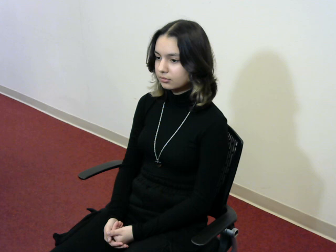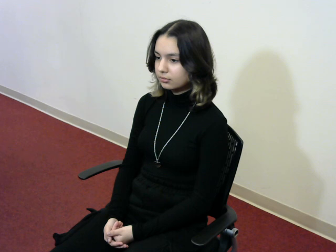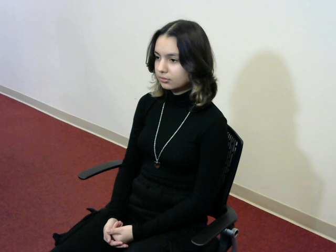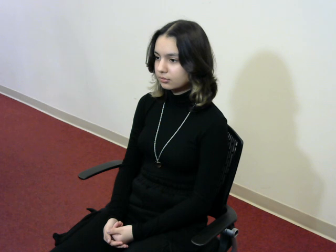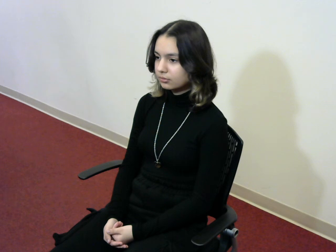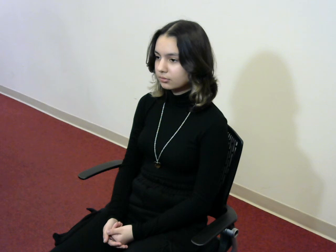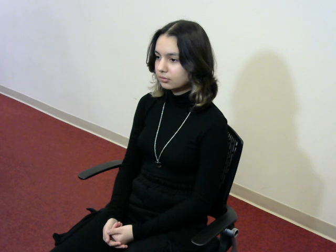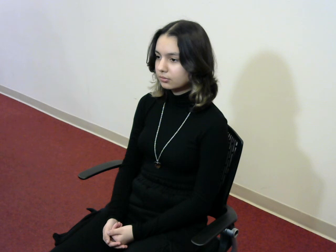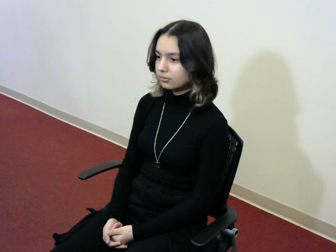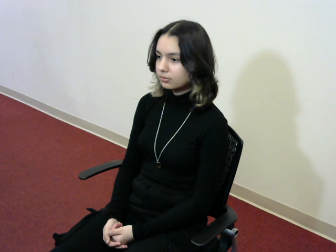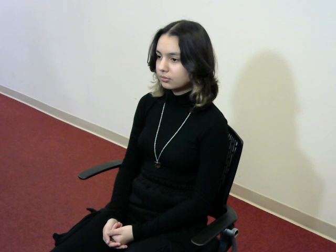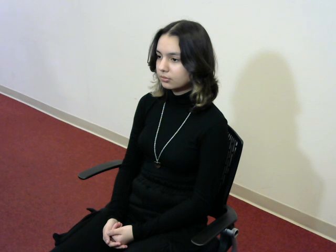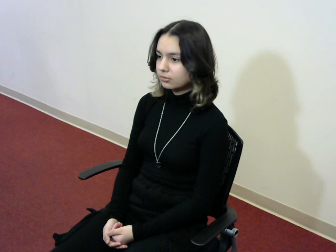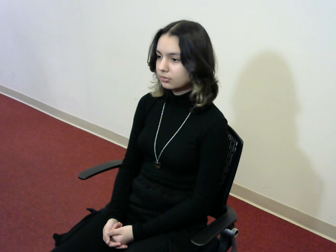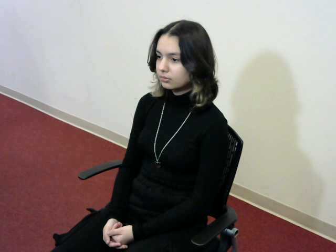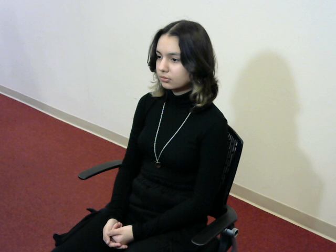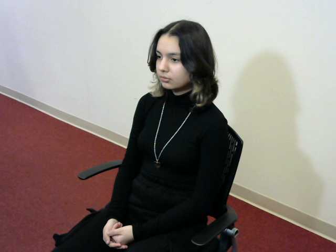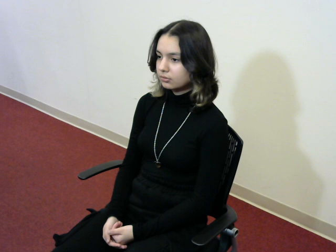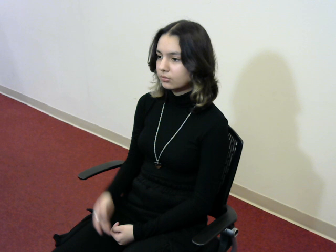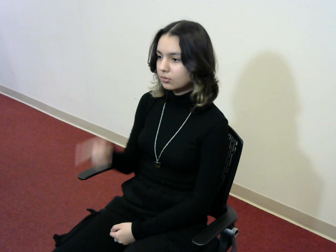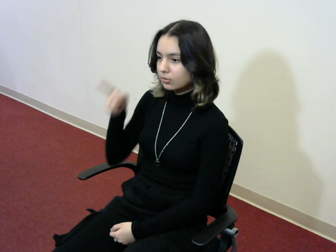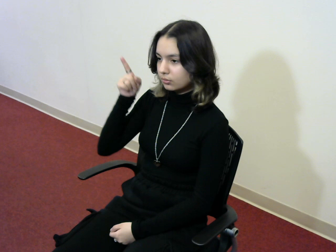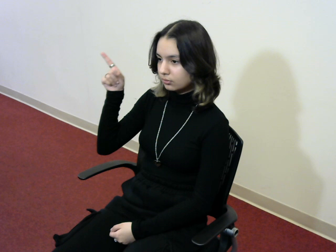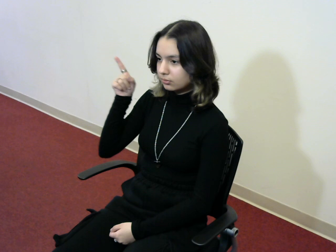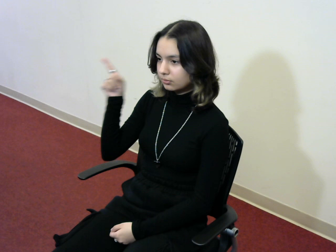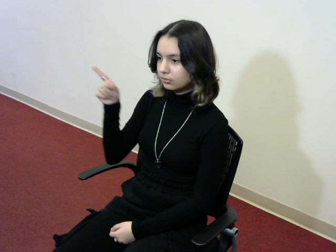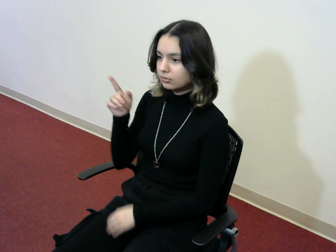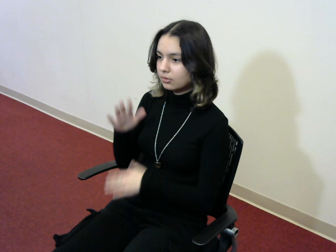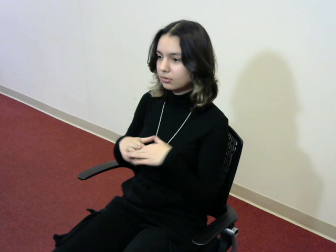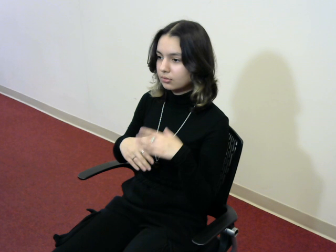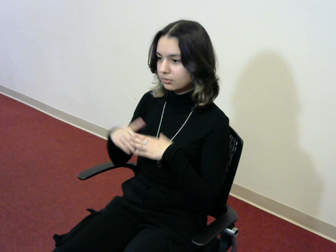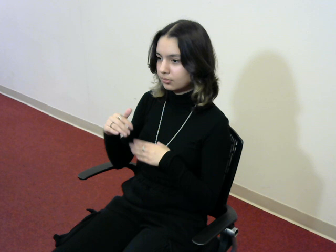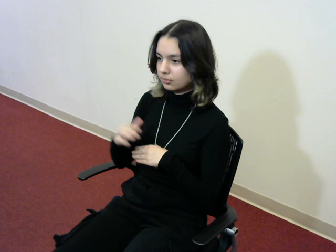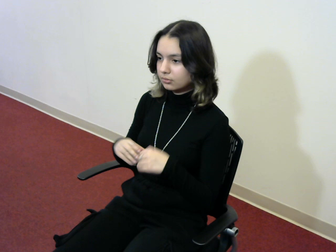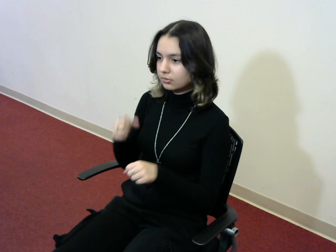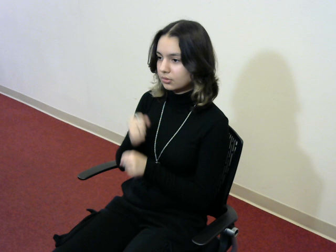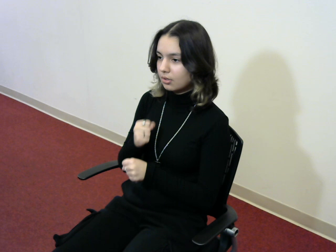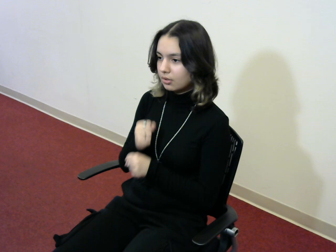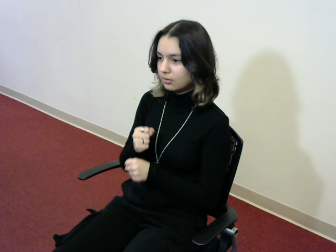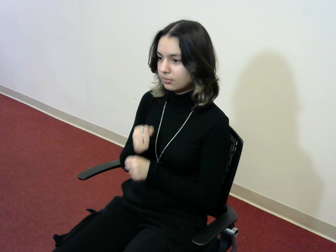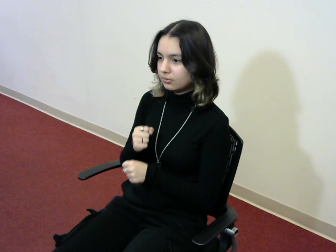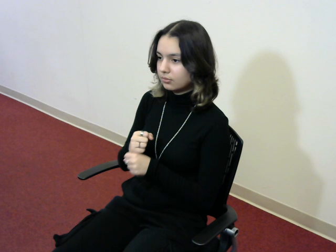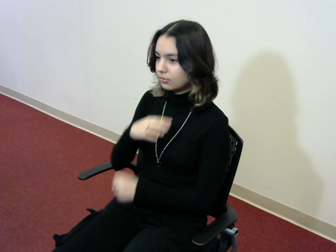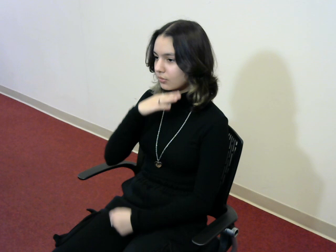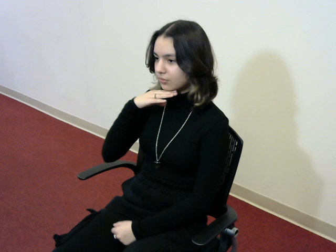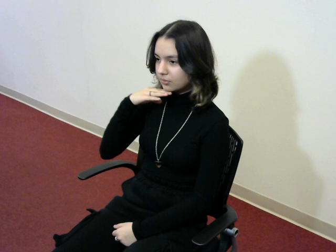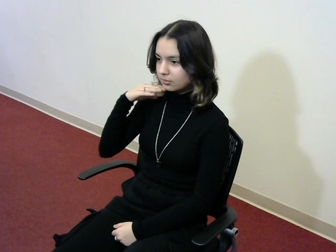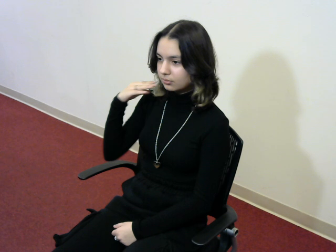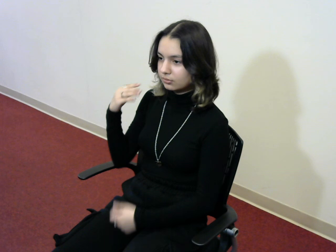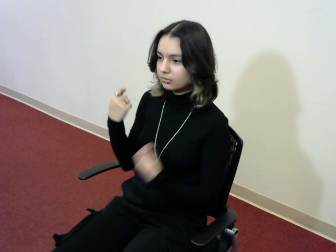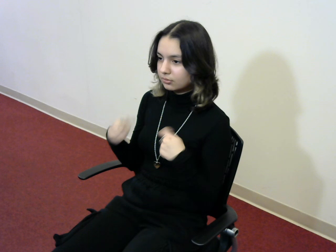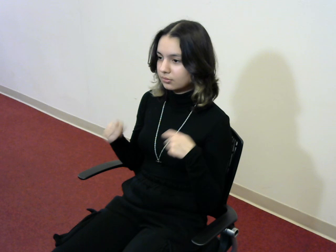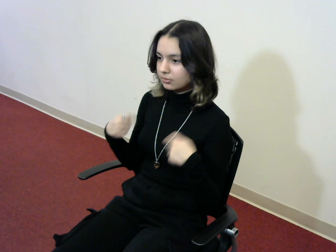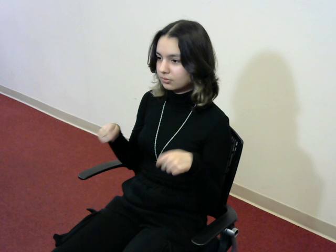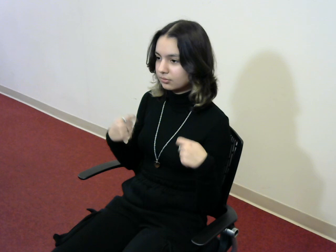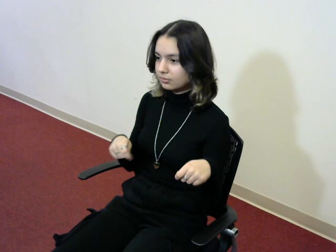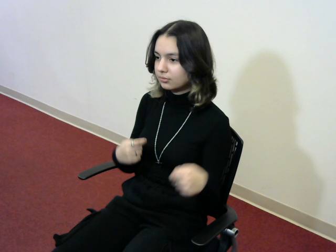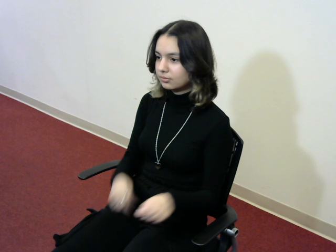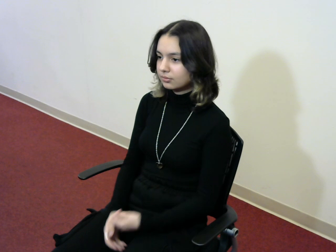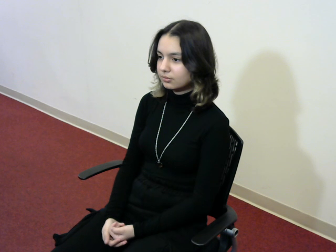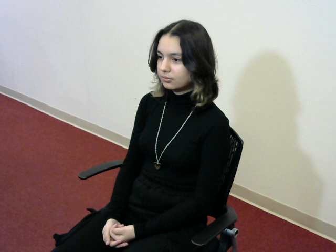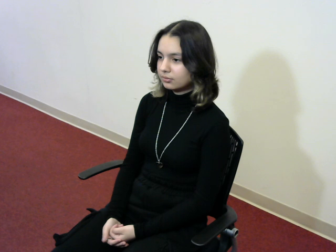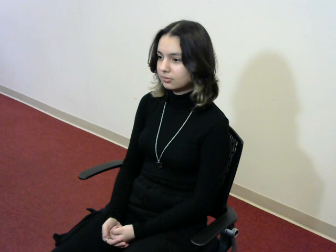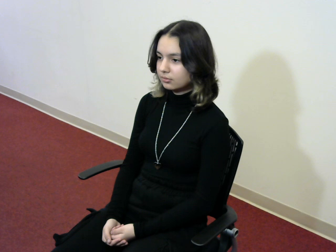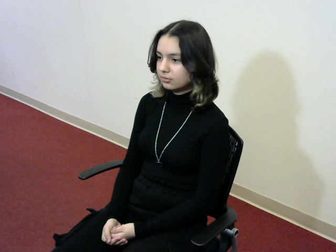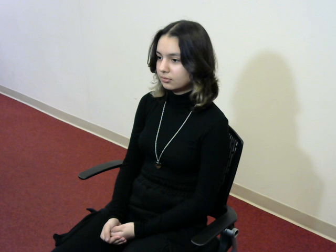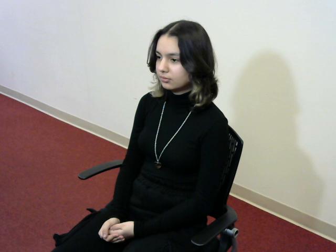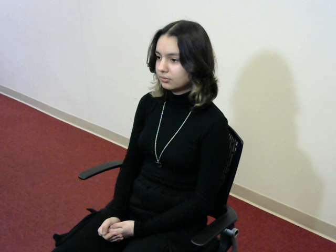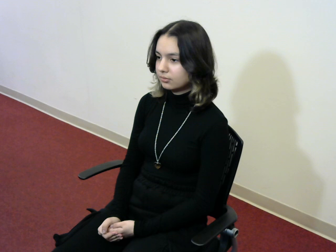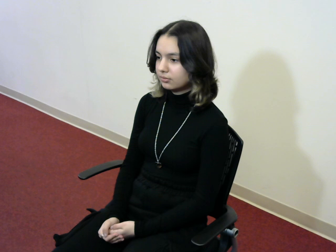Onun əl işləri çox satılır